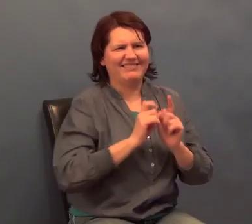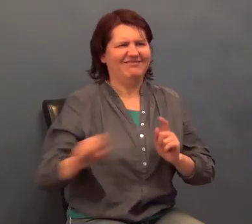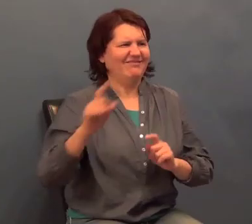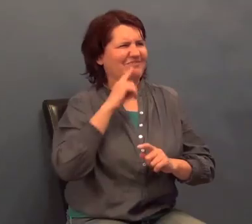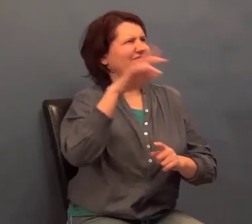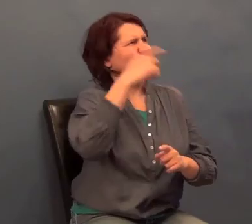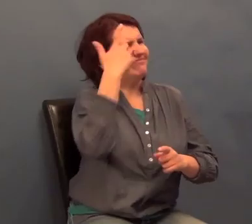Chłopiec nie rozumie, o co chodzi.